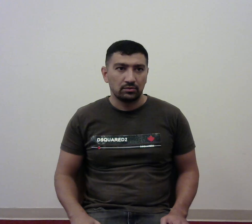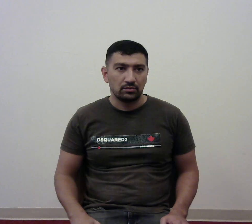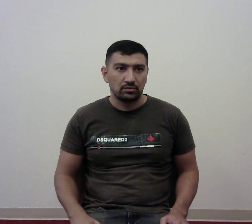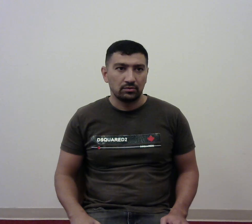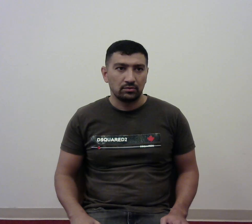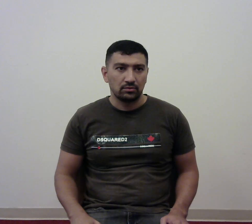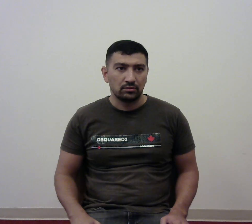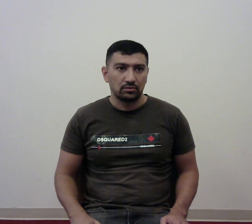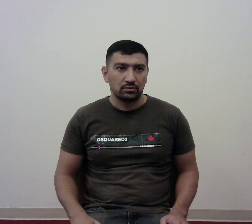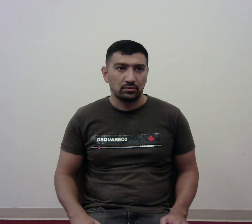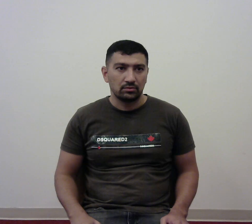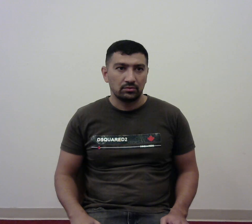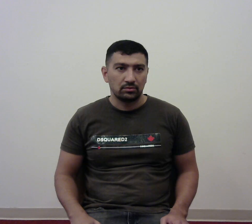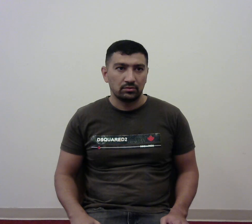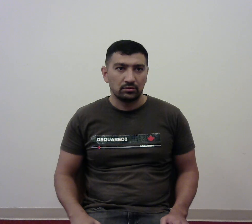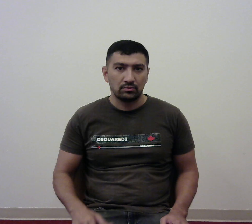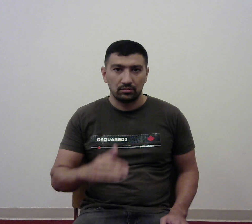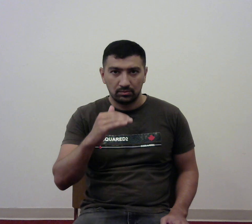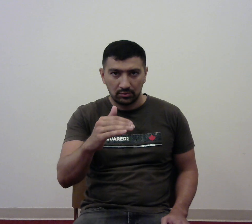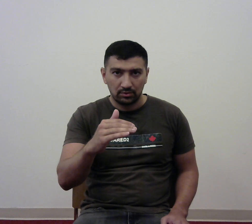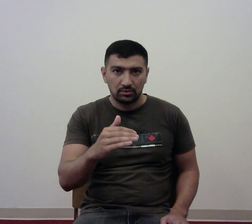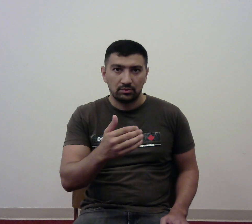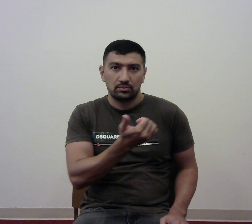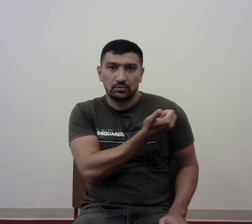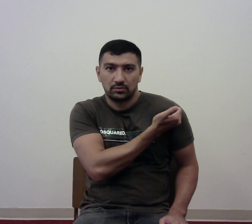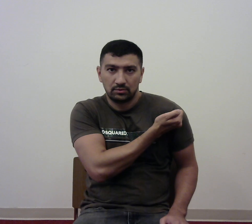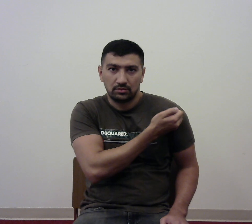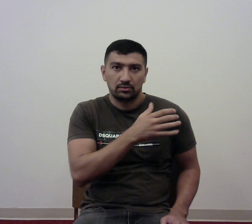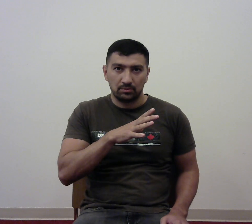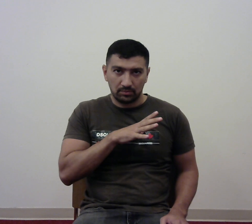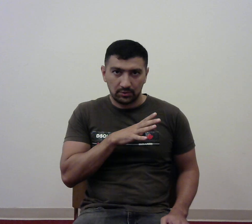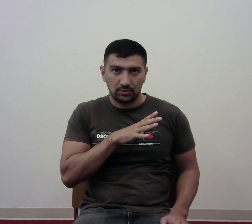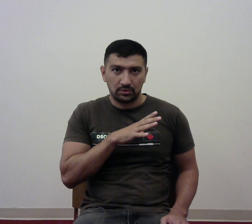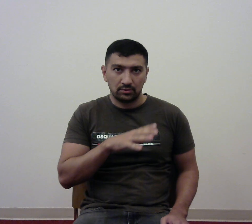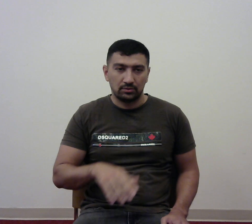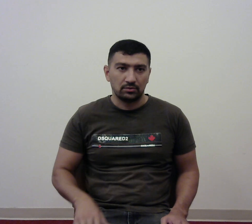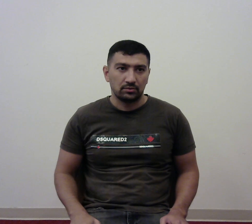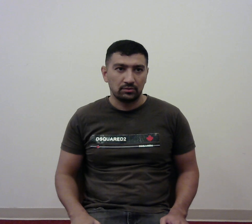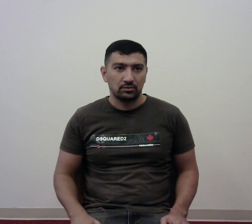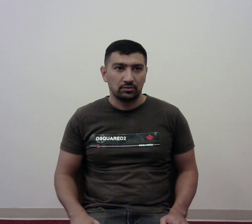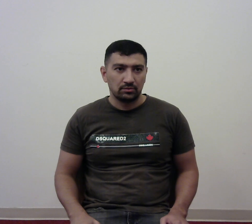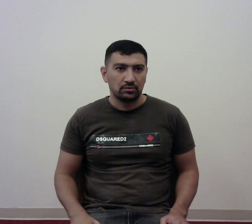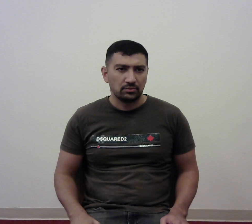Siz vaksin vurdurmusuzmu?